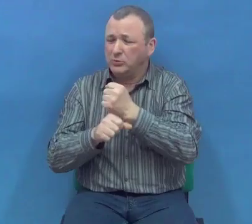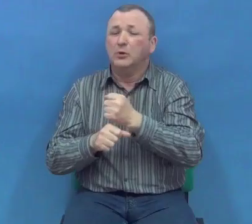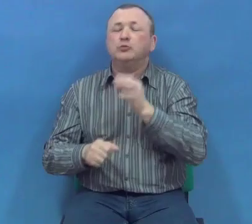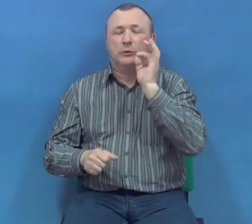Dobrze.